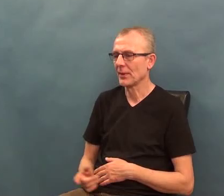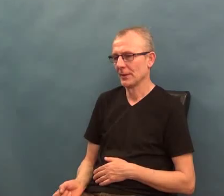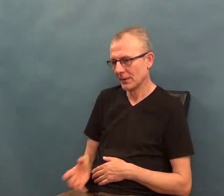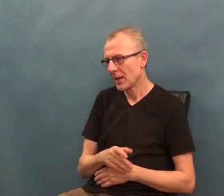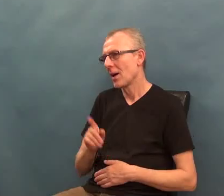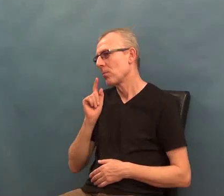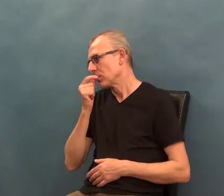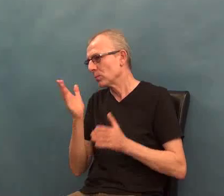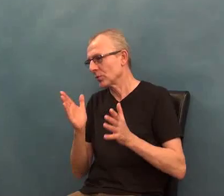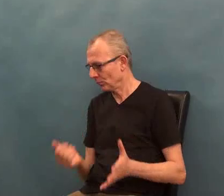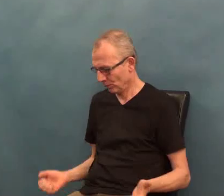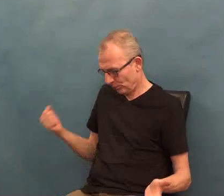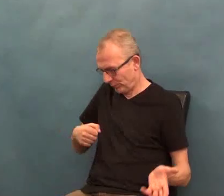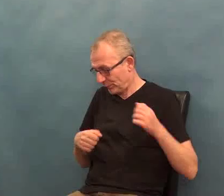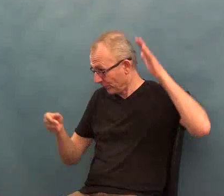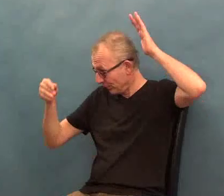Charlie Chaplin przygotowuje się, ubiera, zakłada czapkę z daszkiem.